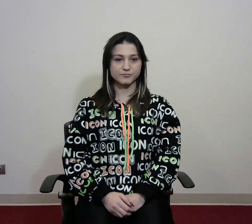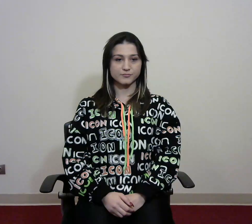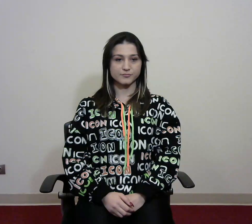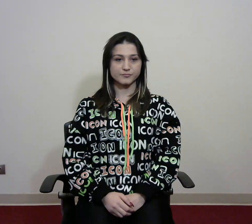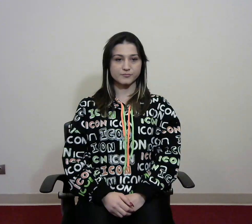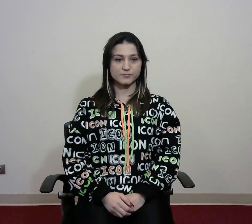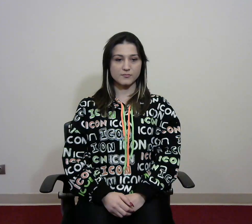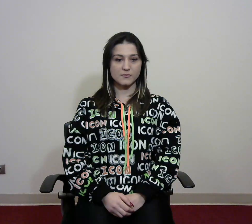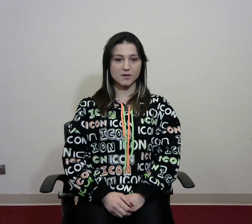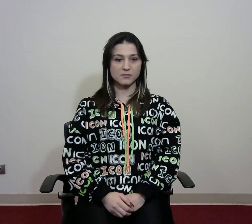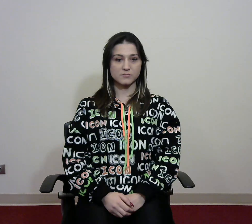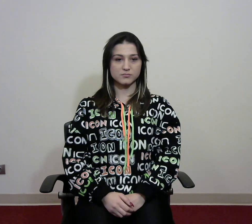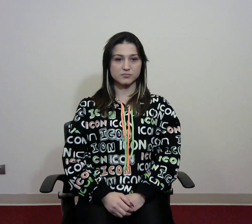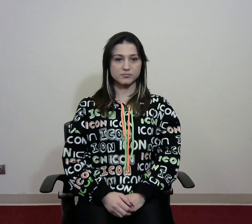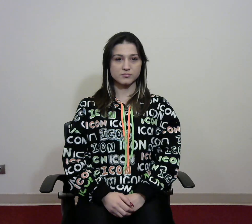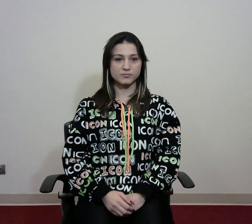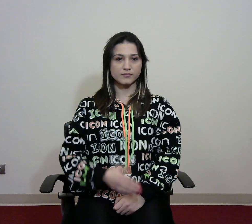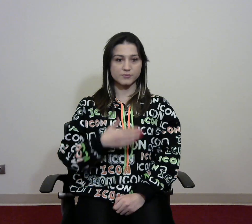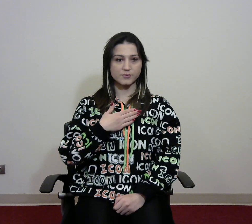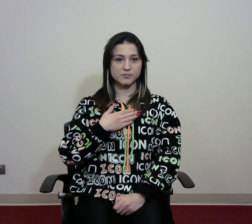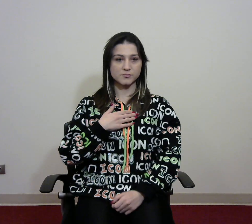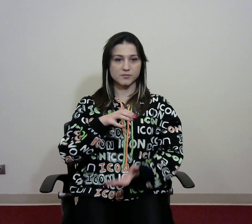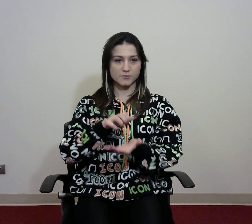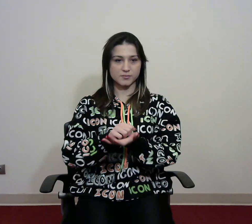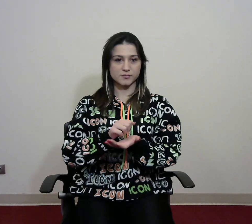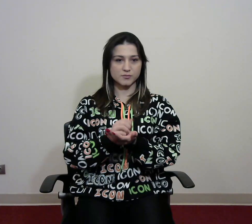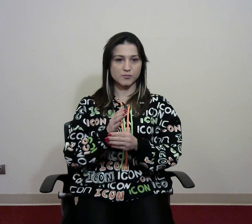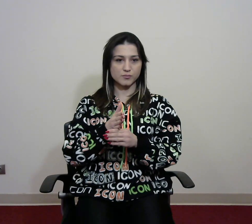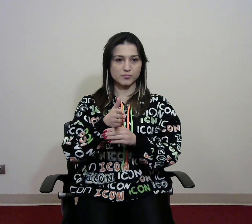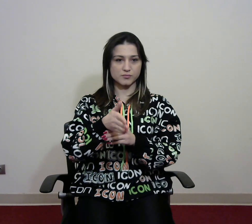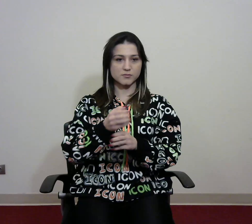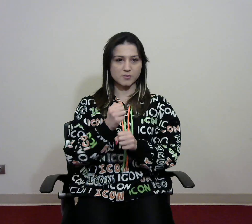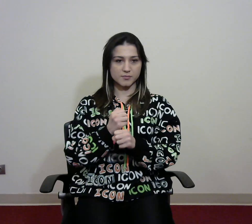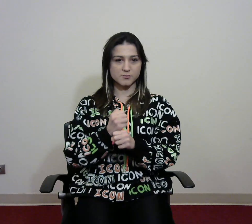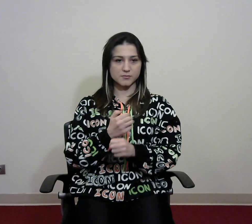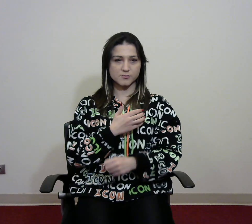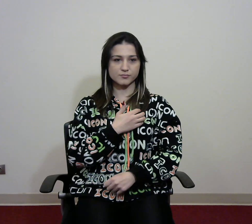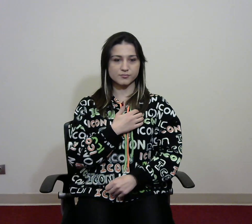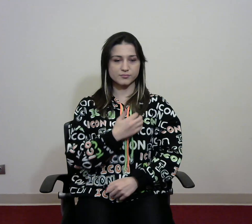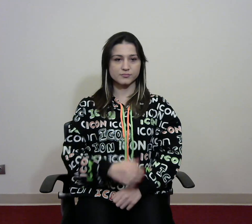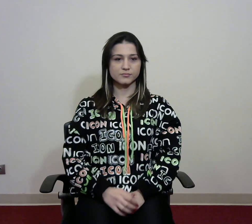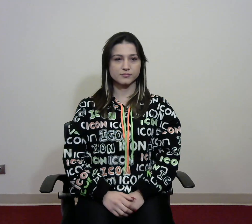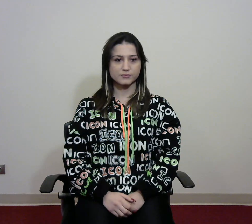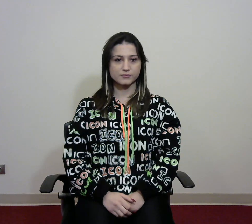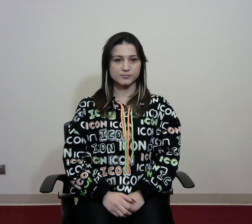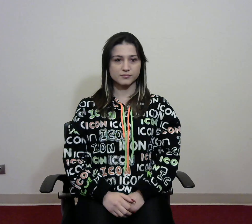Mən məşğulluğa müraciət etmək istəyirəm